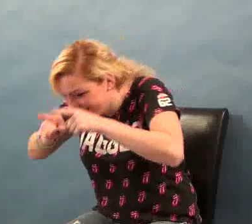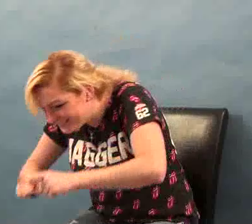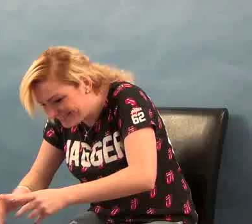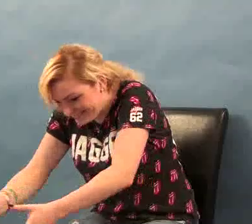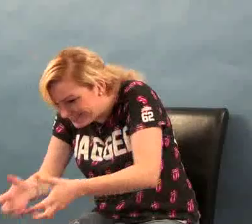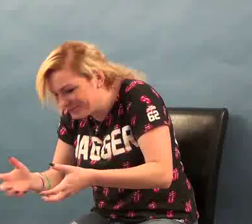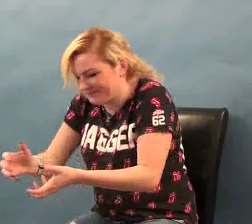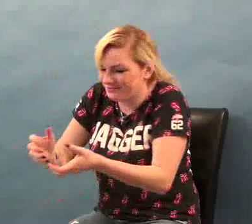Chłopiec wziął żabę.